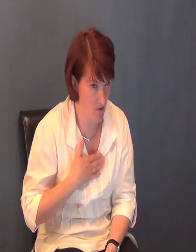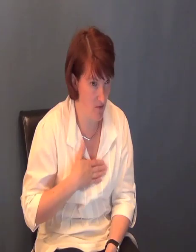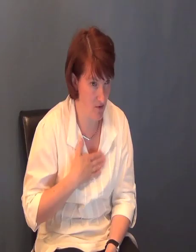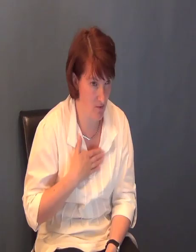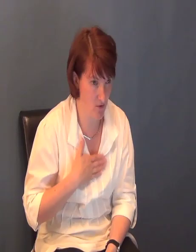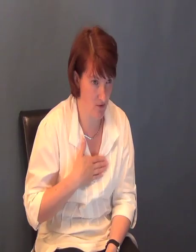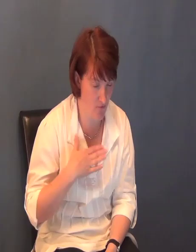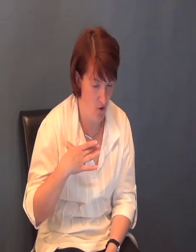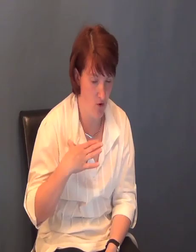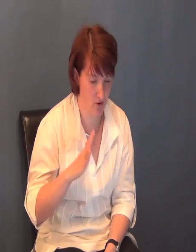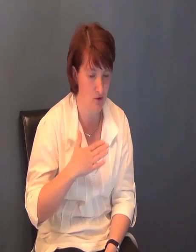Sobota wolna.